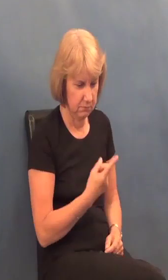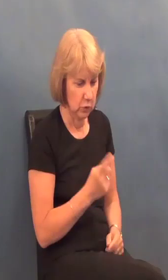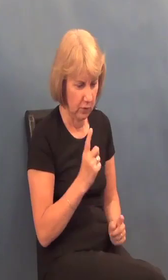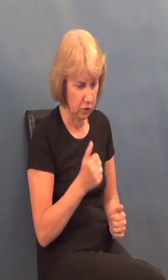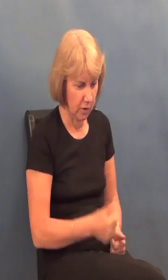Uwaga, stop.